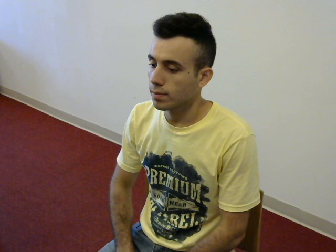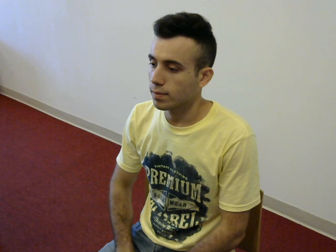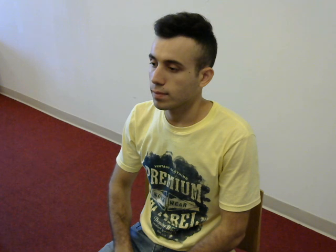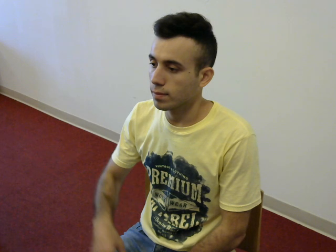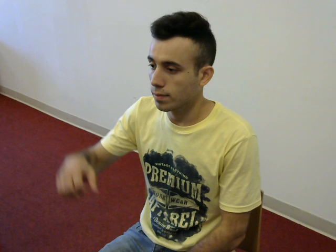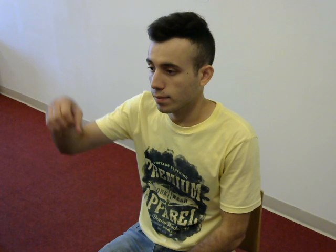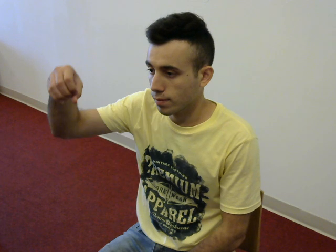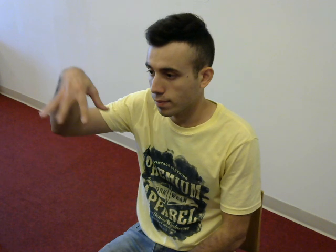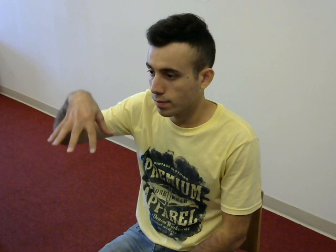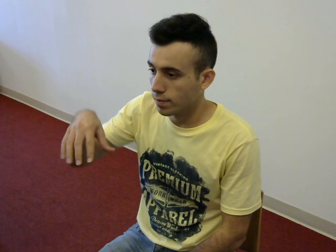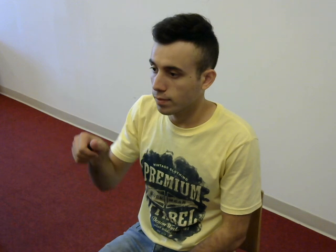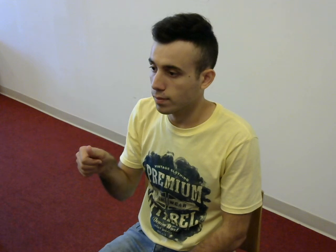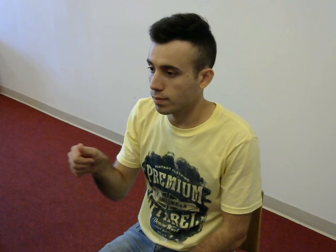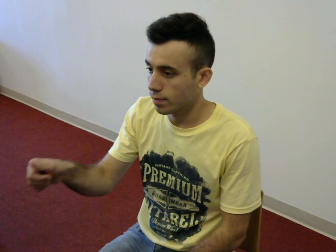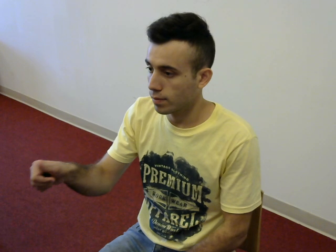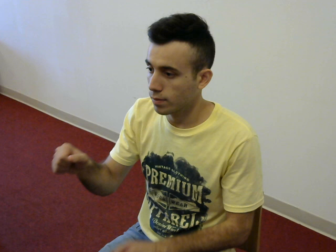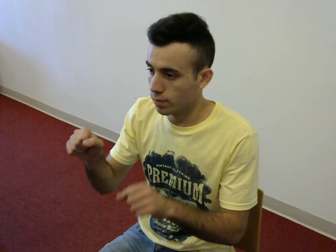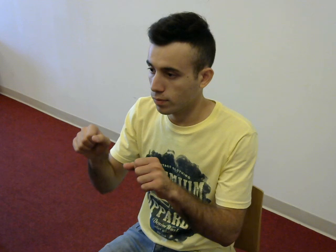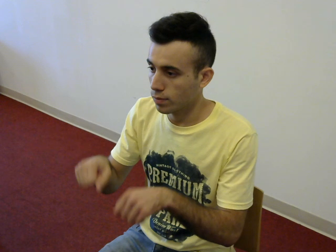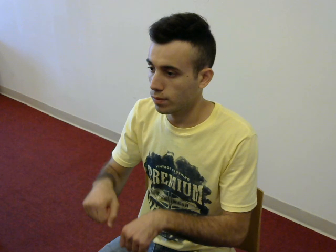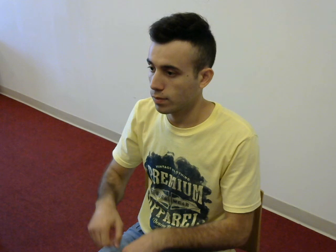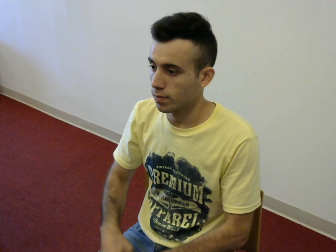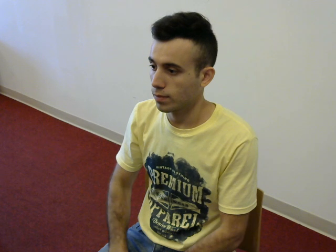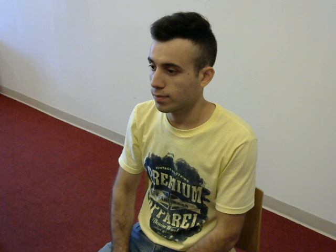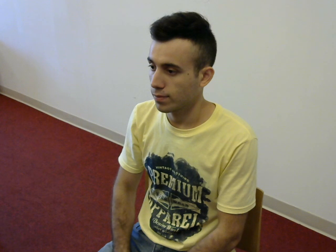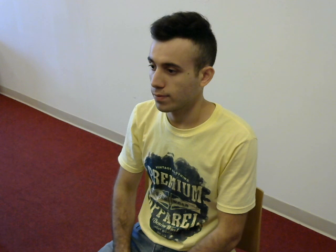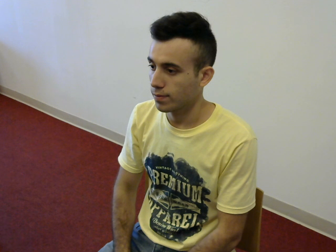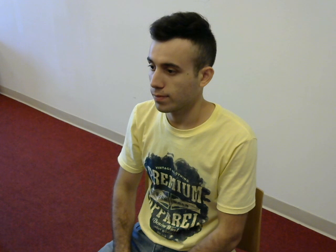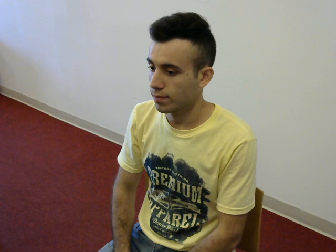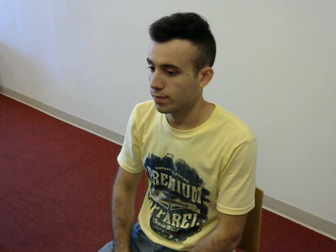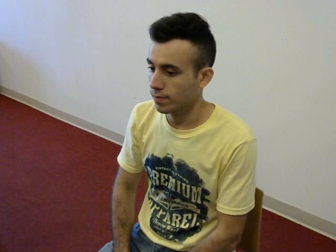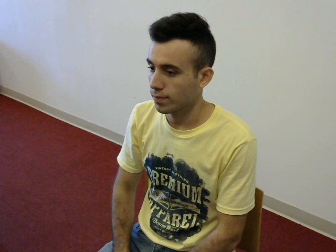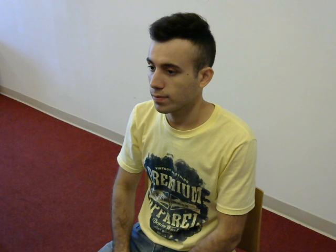İşığı yandırmaq olarmı?